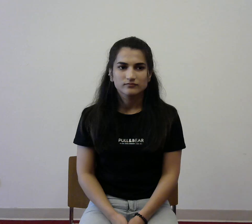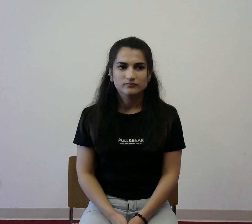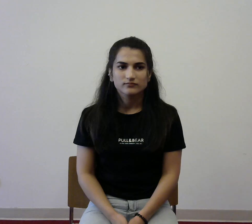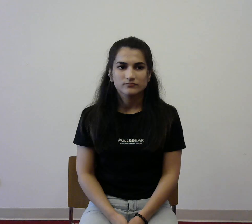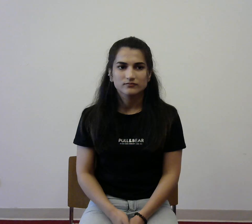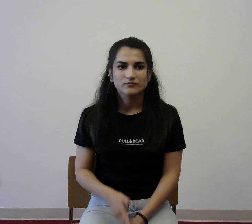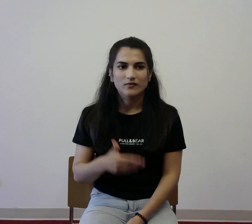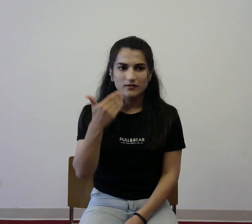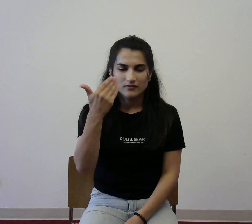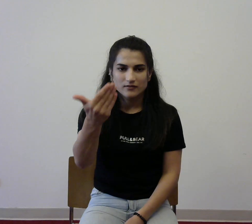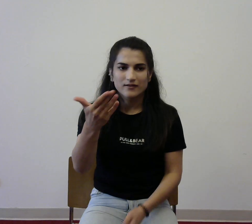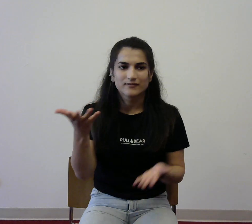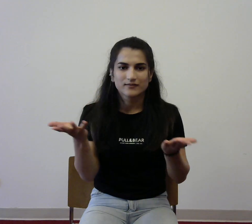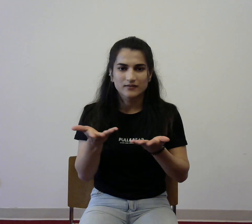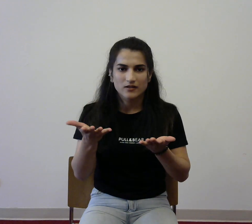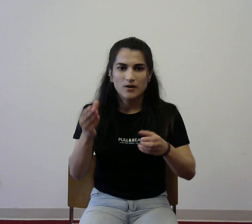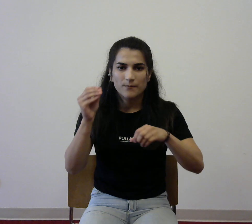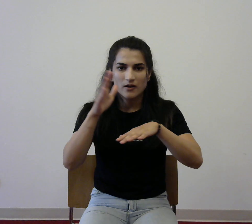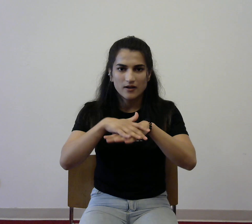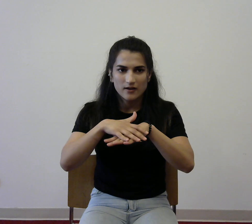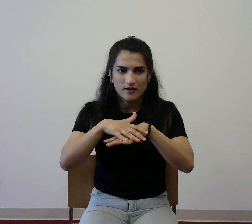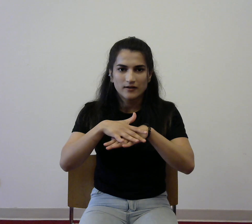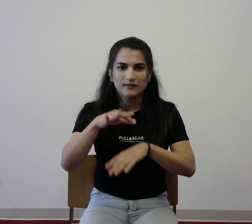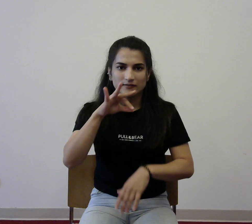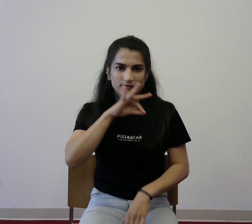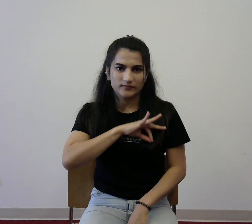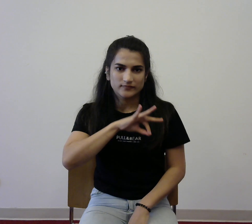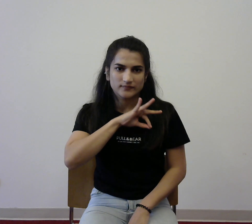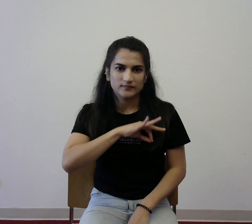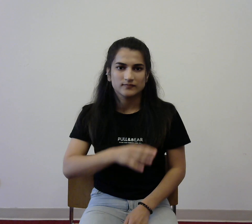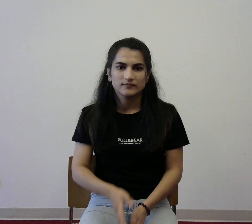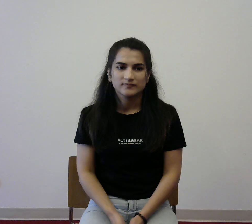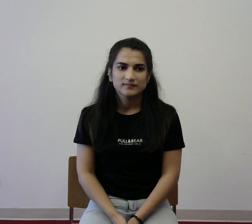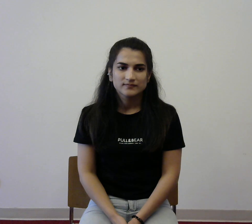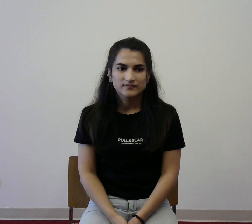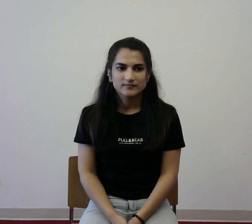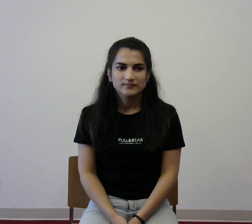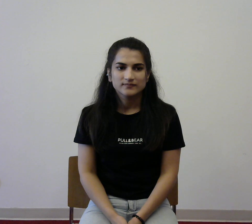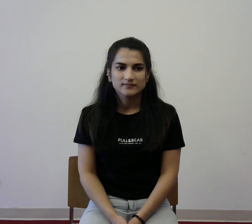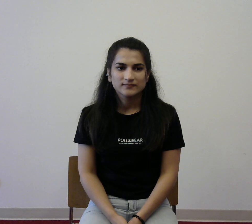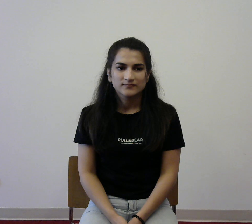Siz hansı bankın müştərisisiniz?